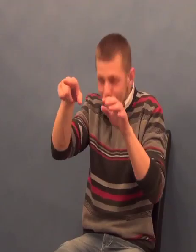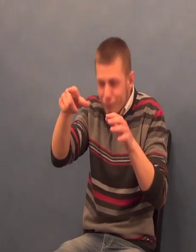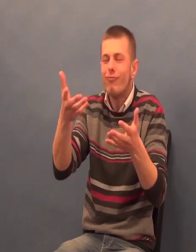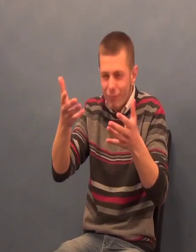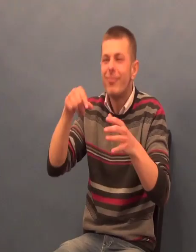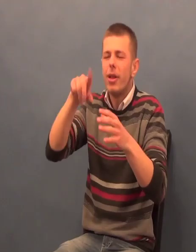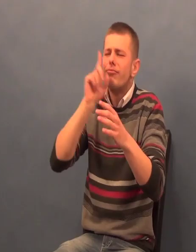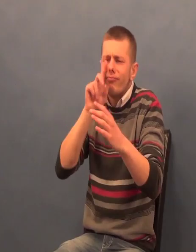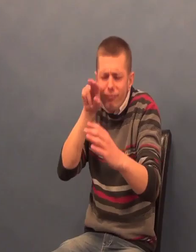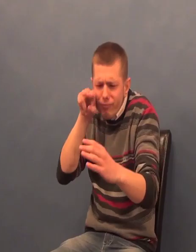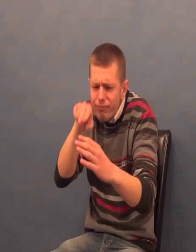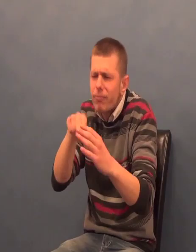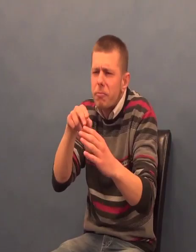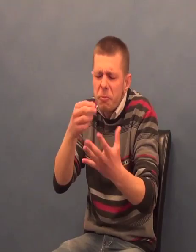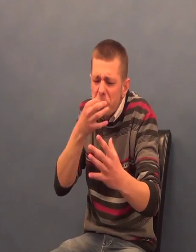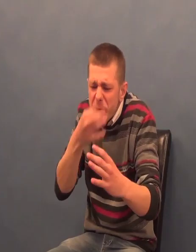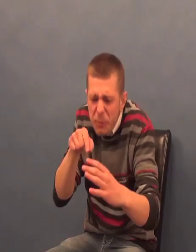Chłopiec zagląda do kopca i pyta kreta, sprawdza.